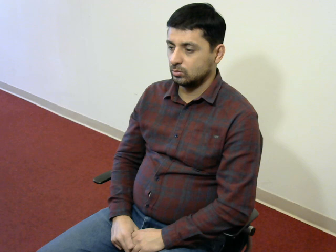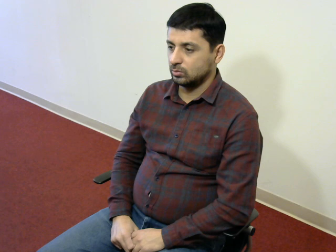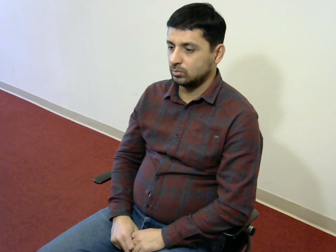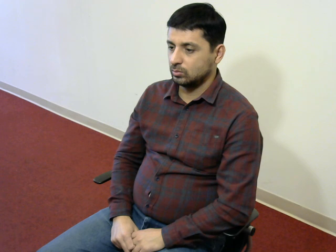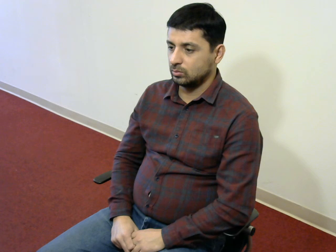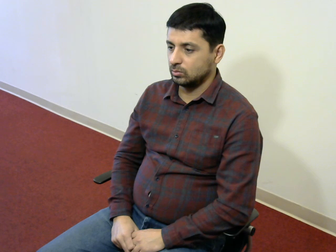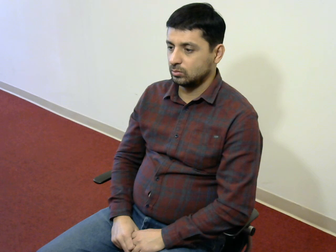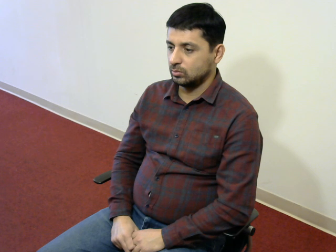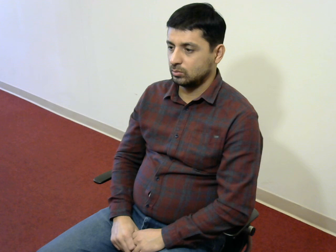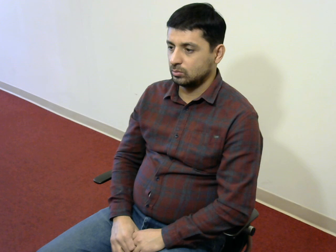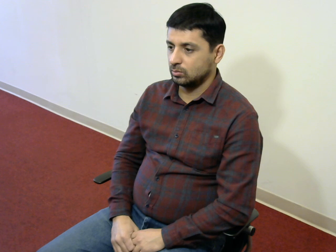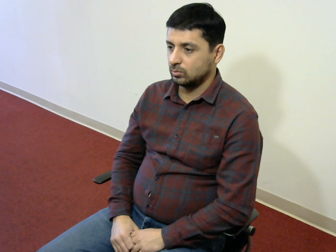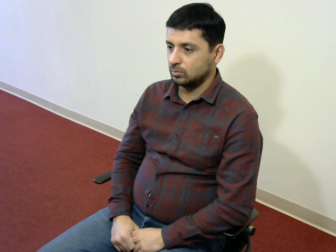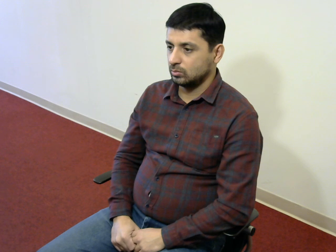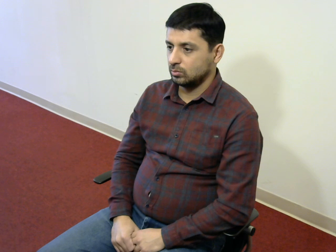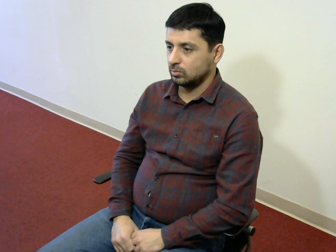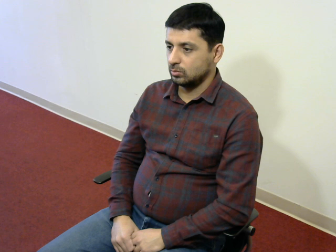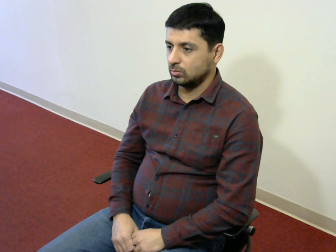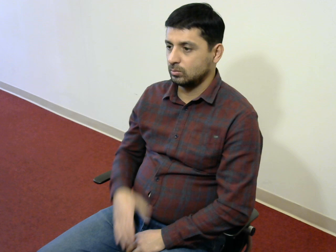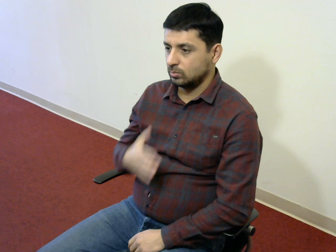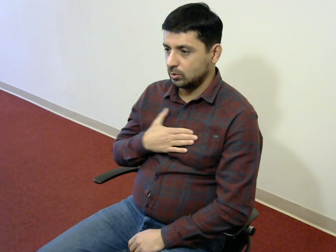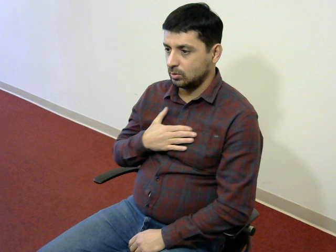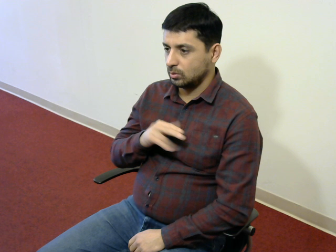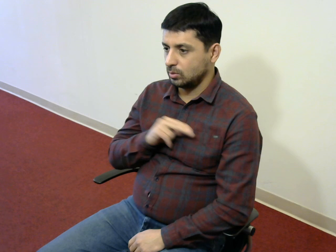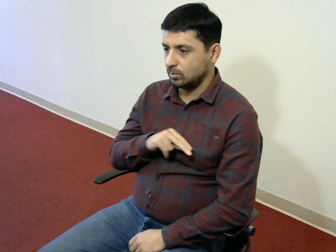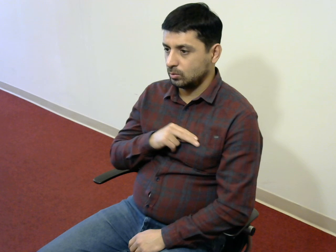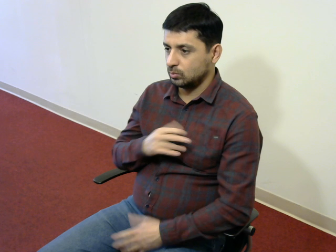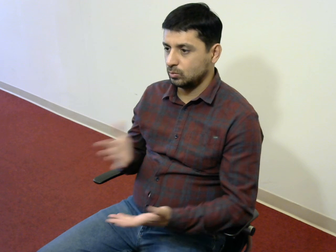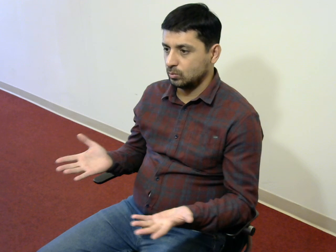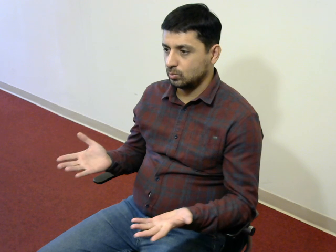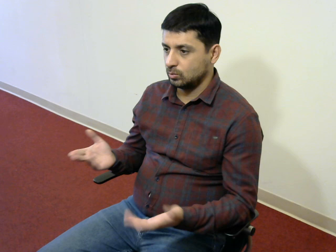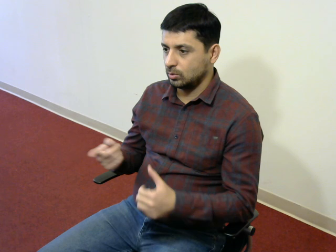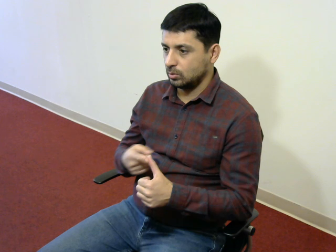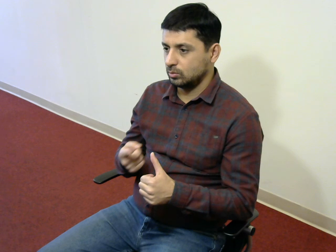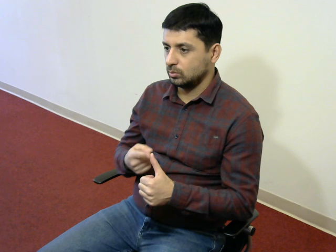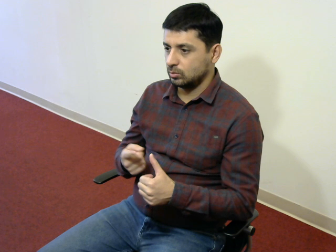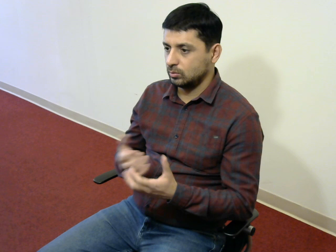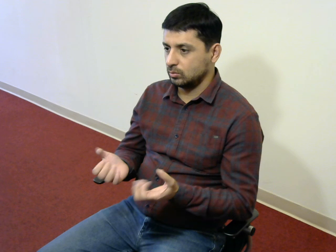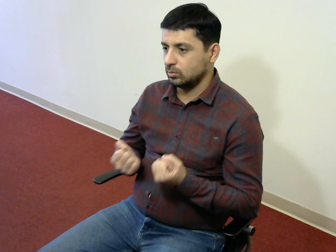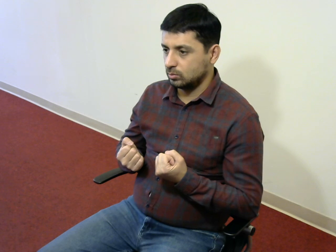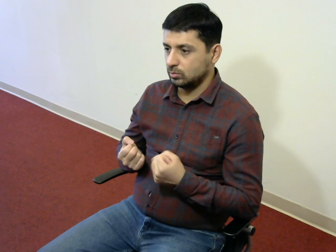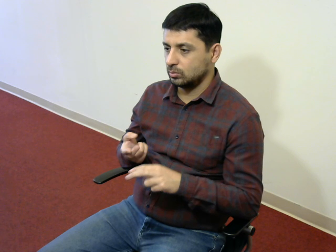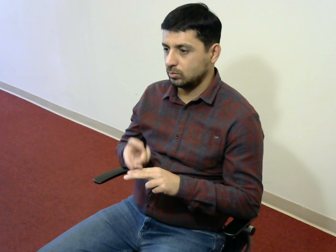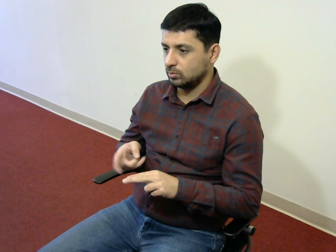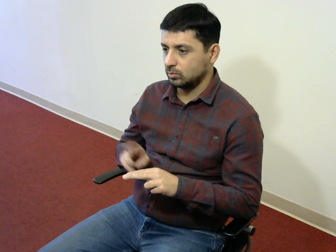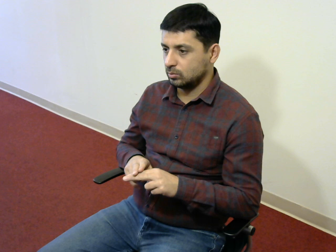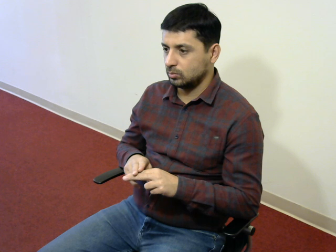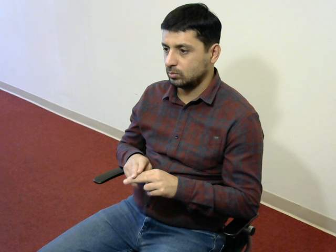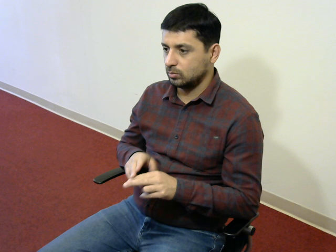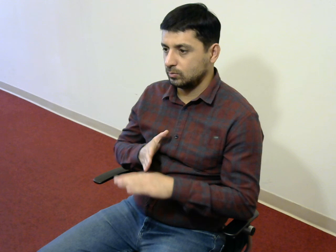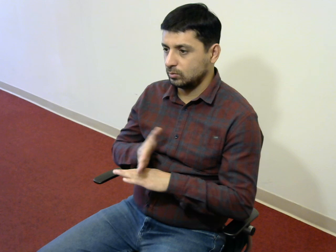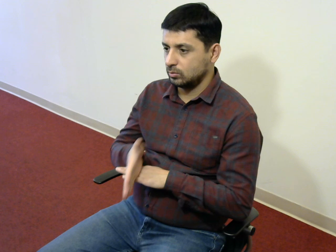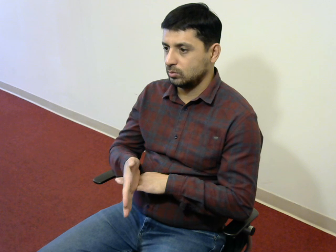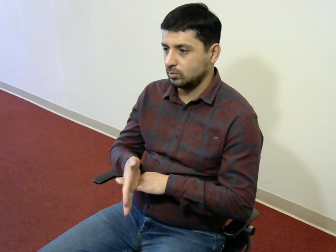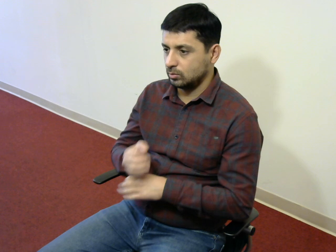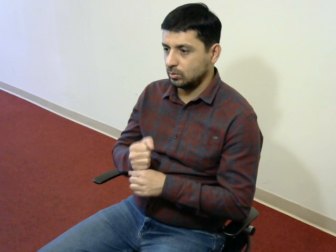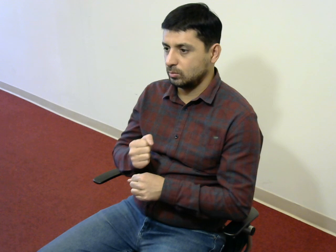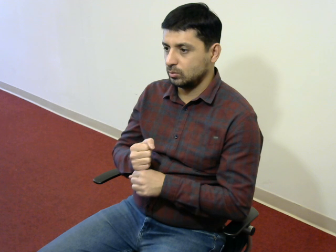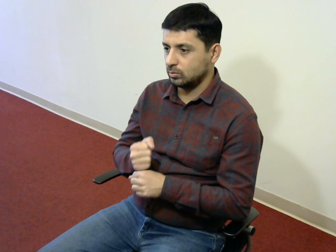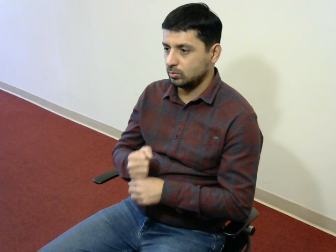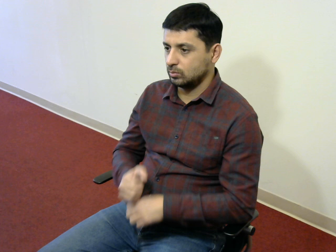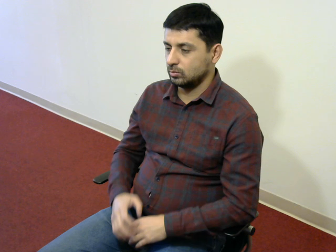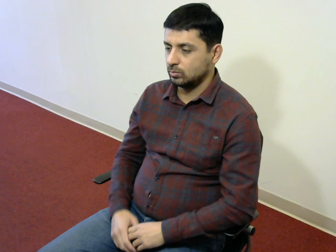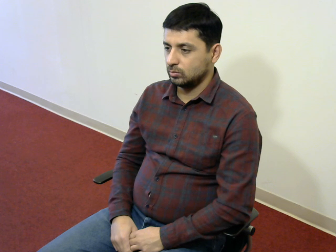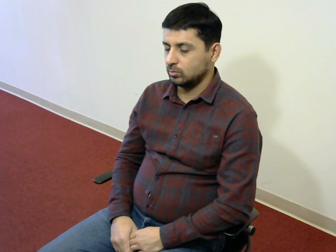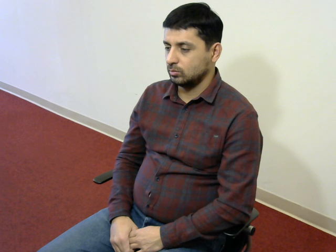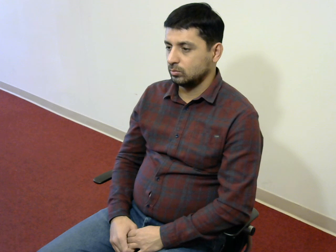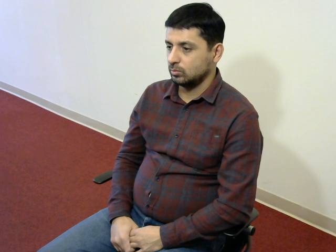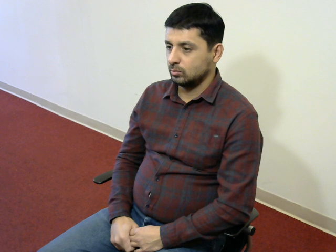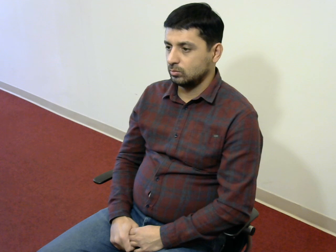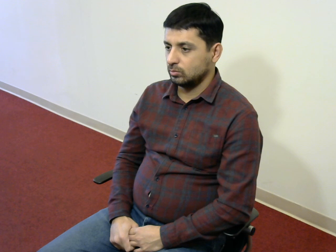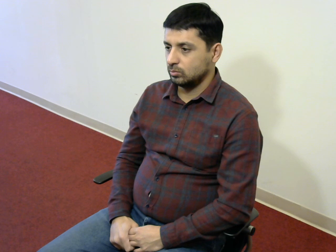Mən işsiz adı almaq üçün müraciət edirəm